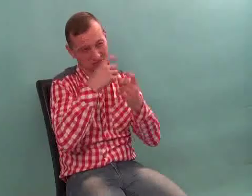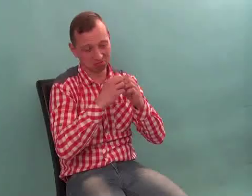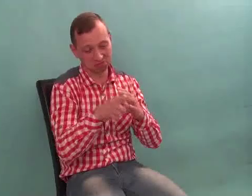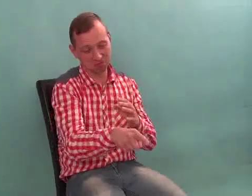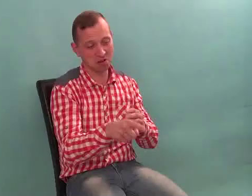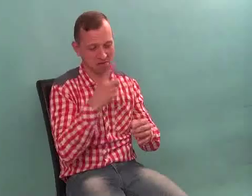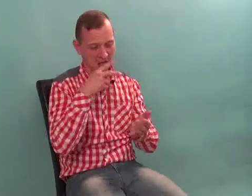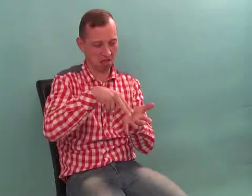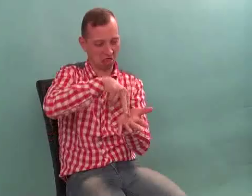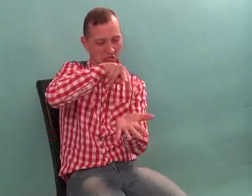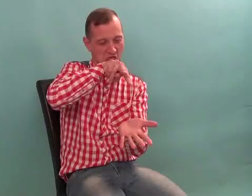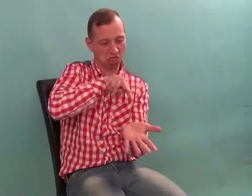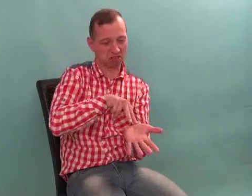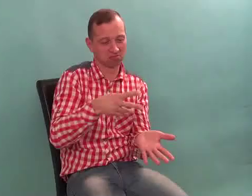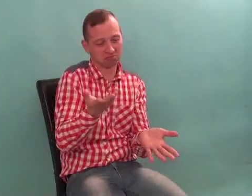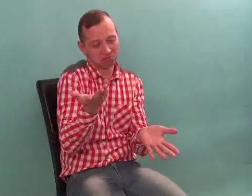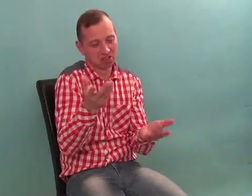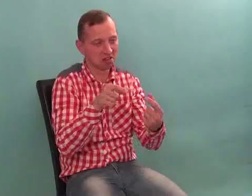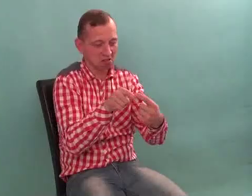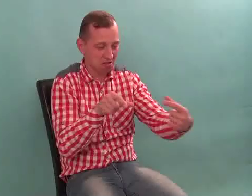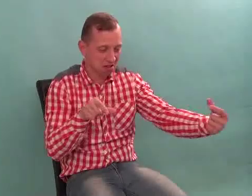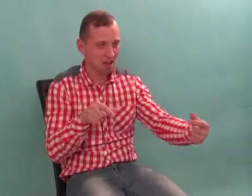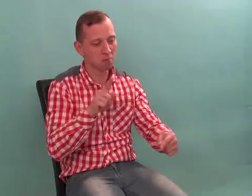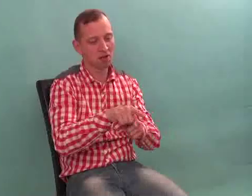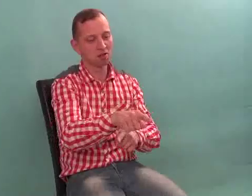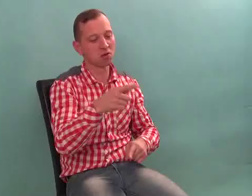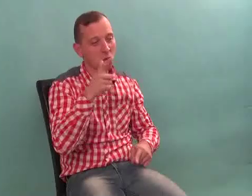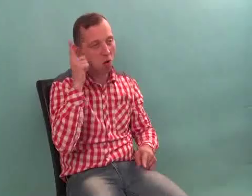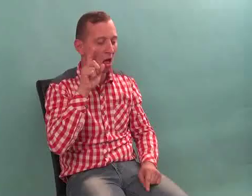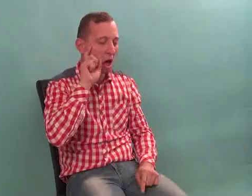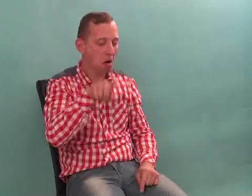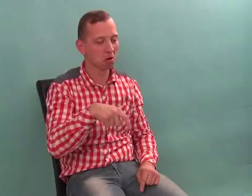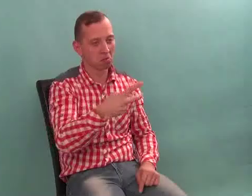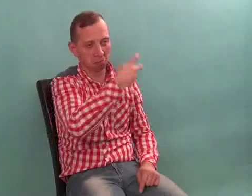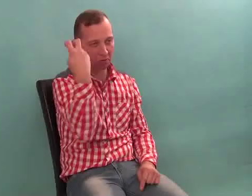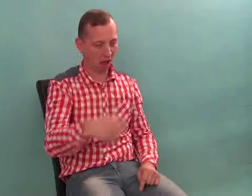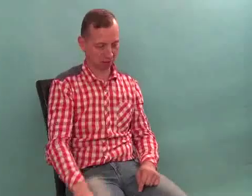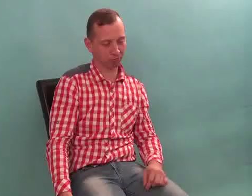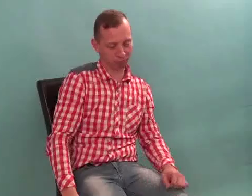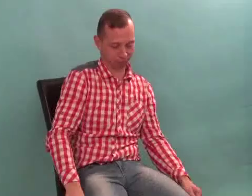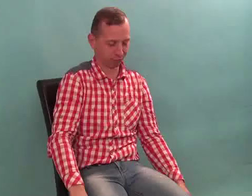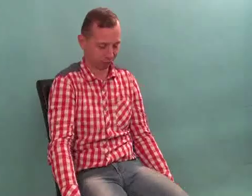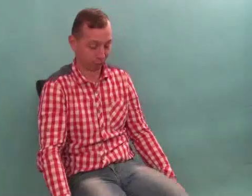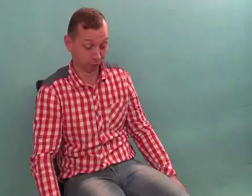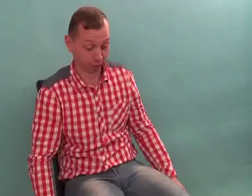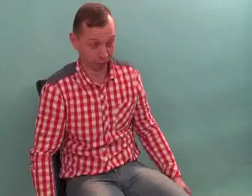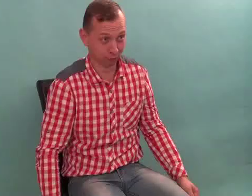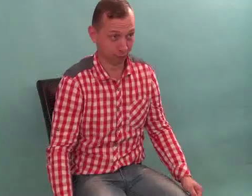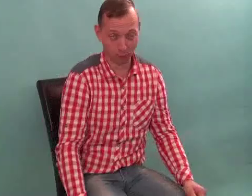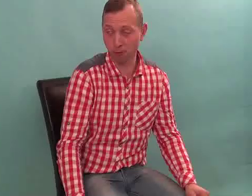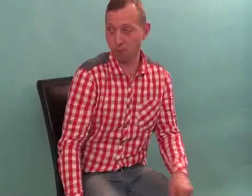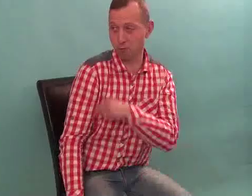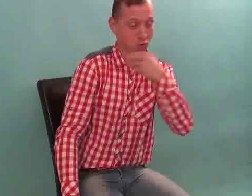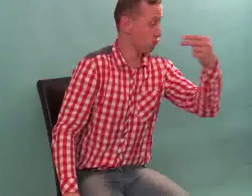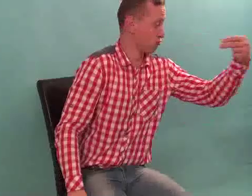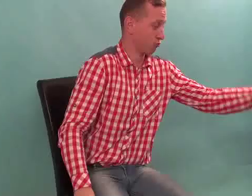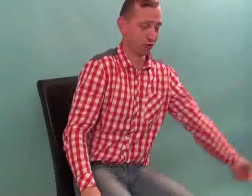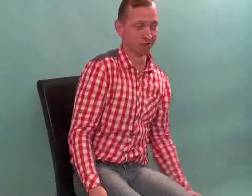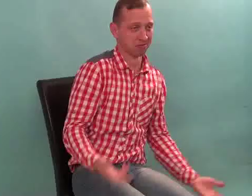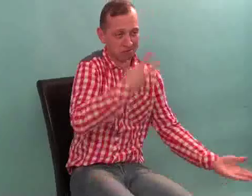Widzę, że ktoś upadł, jak jest krawędź i ktoś pijany stał na krawędzi, wychylił się i pociąg go uderzył.